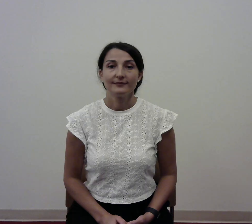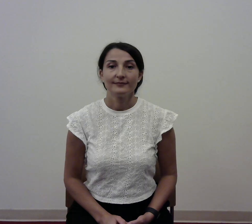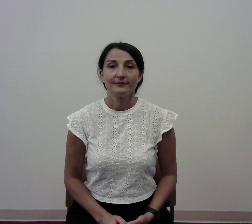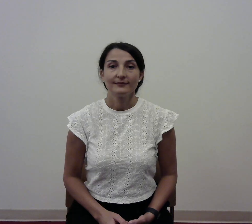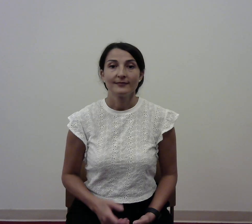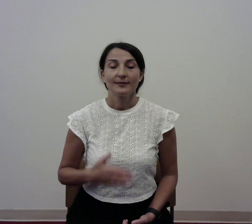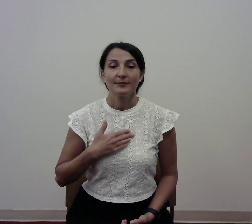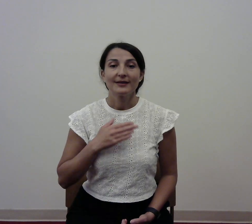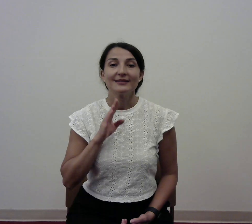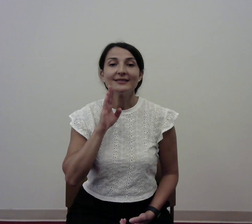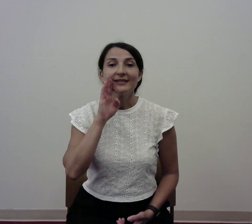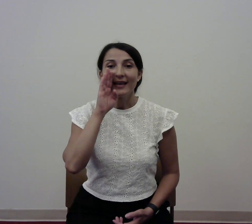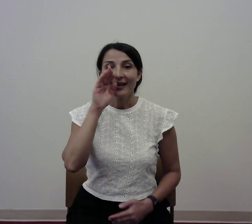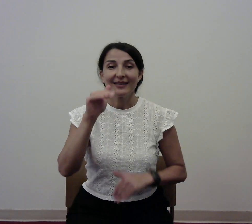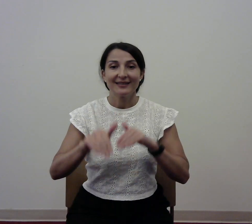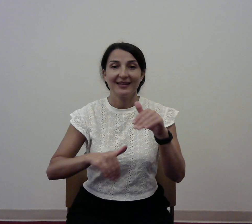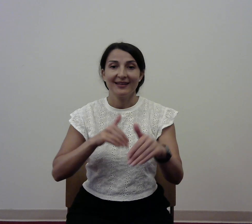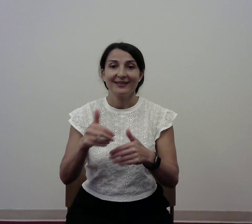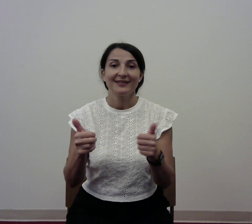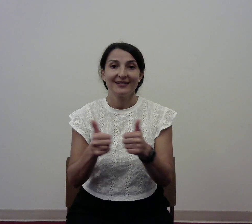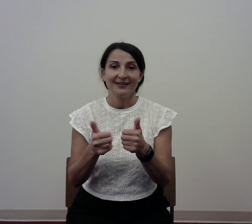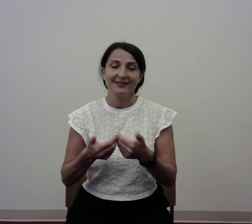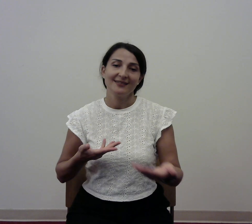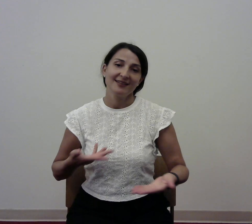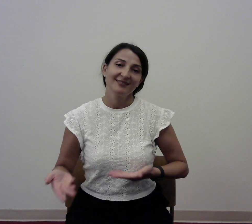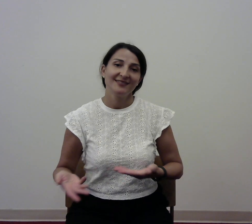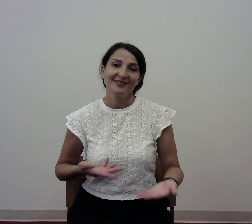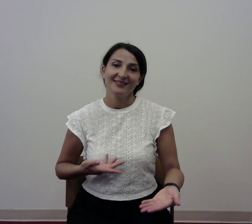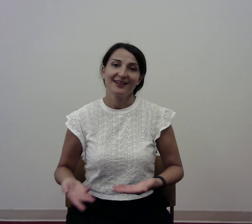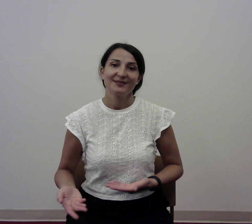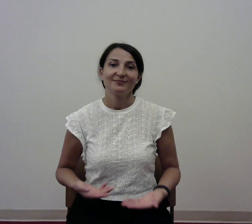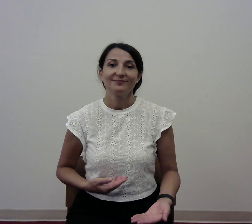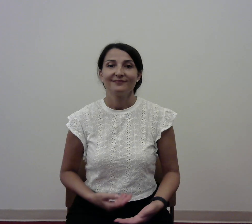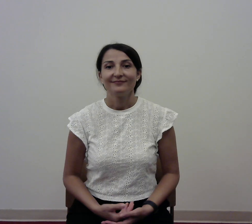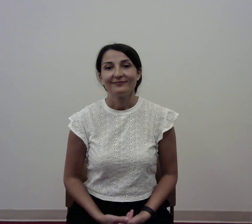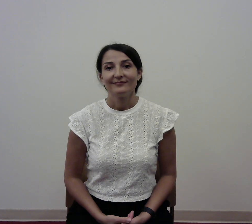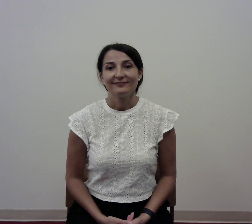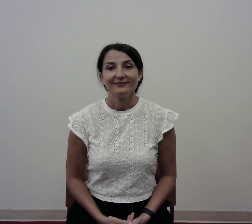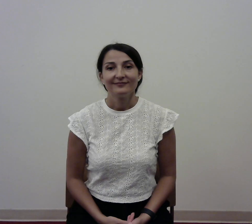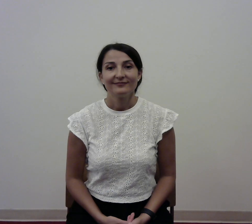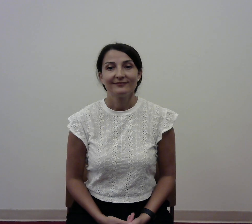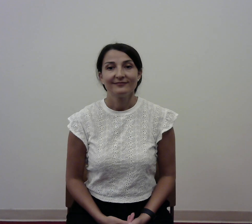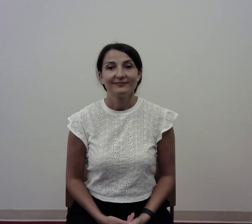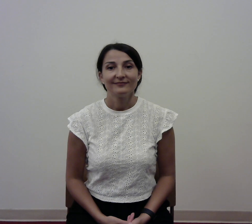Mən səhərlər dənizin kənarında gəzirəm